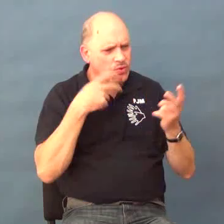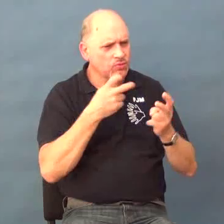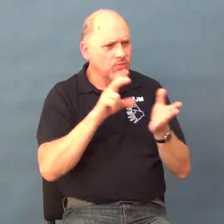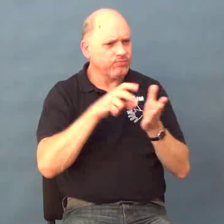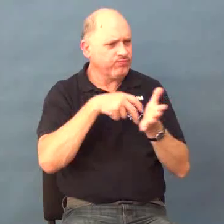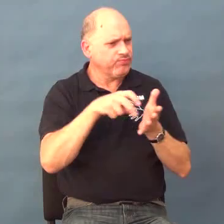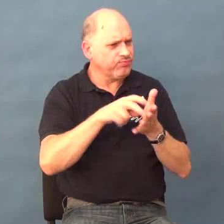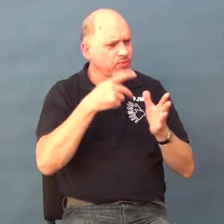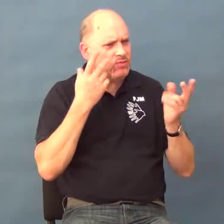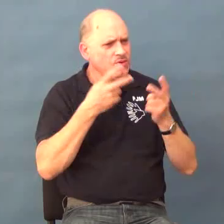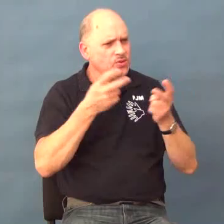Idą obaj i szukają.